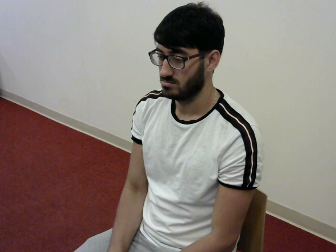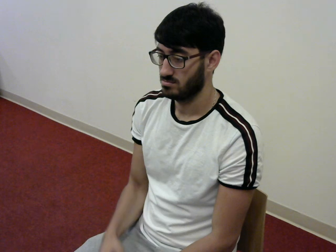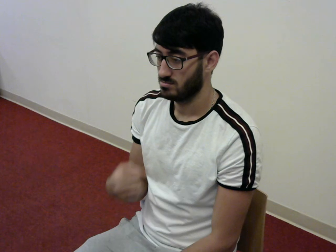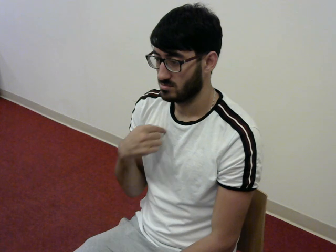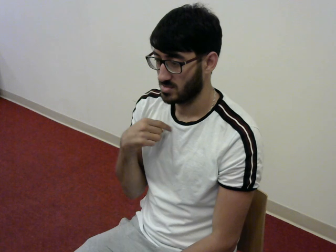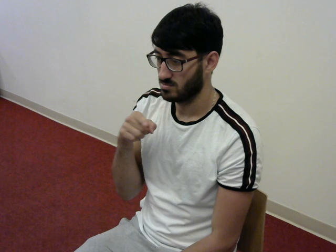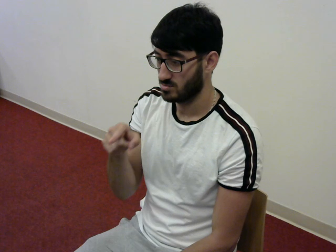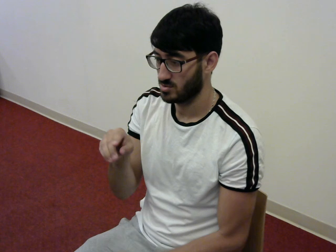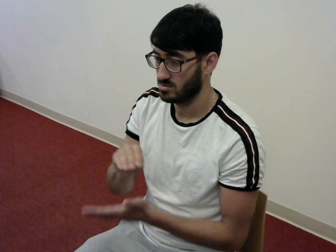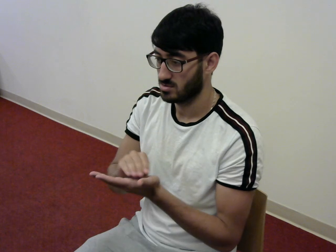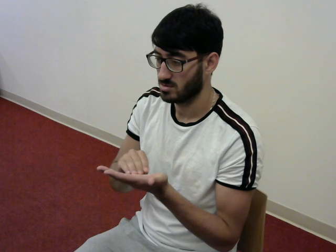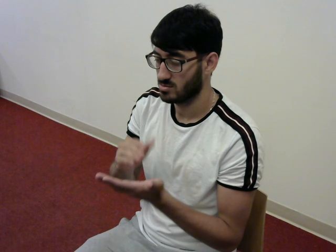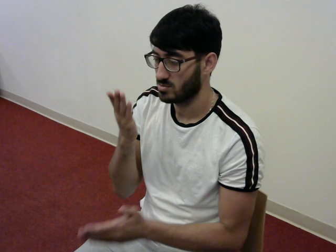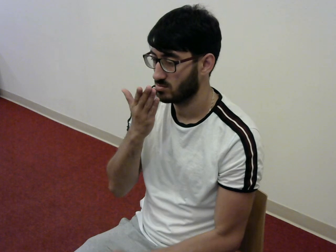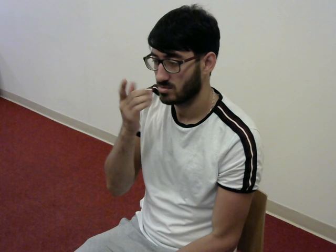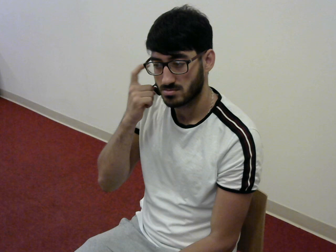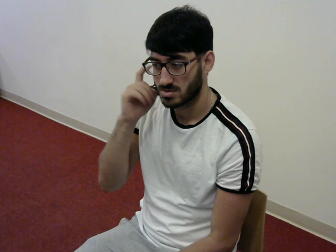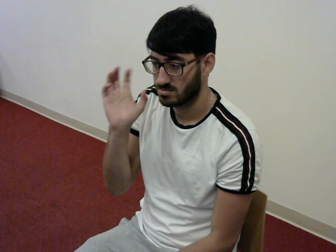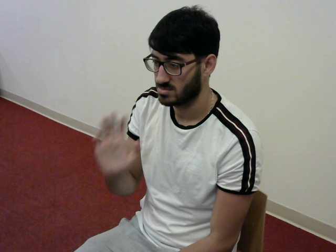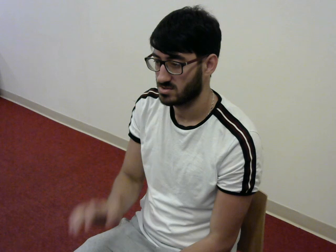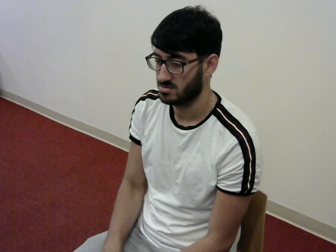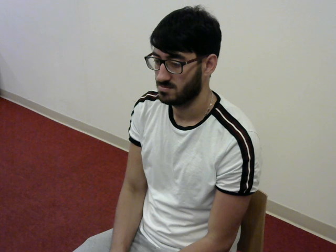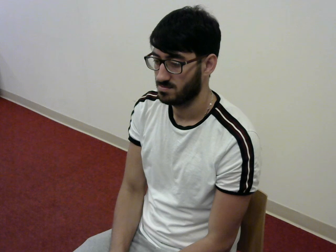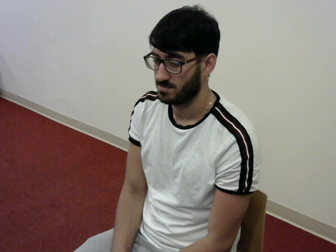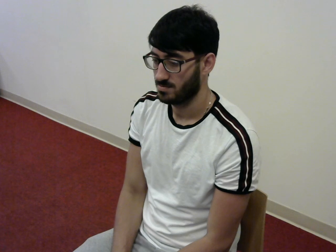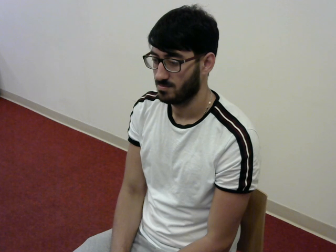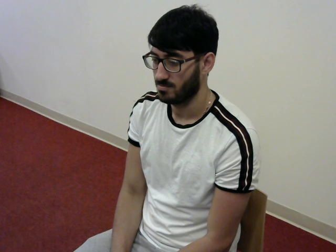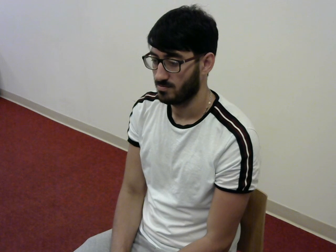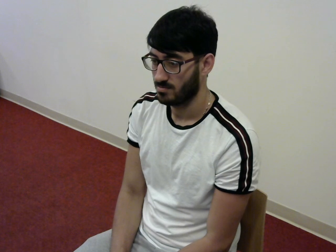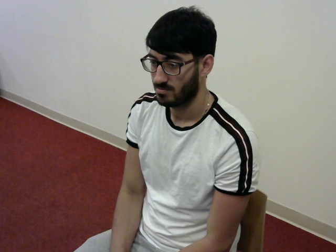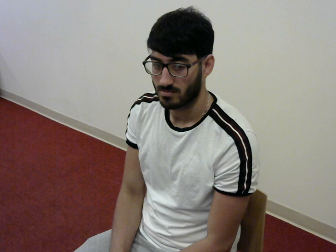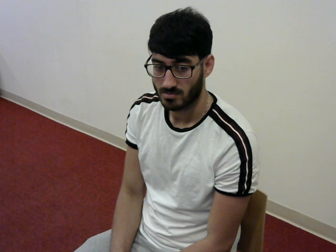Mən bu yazını oxuya bilmirəm